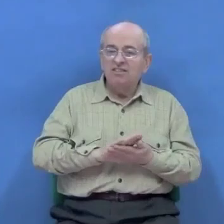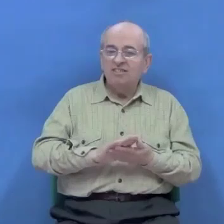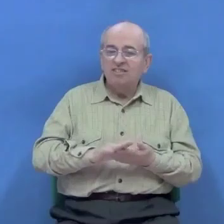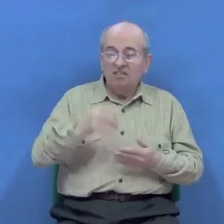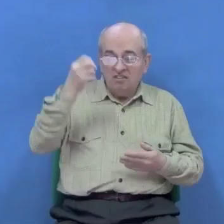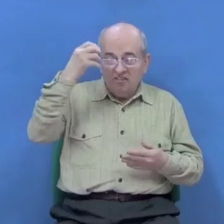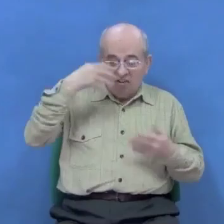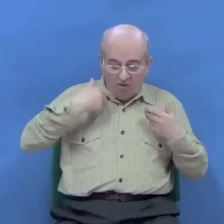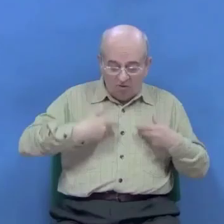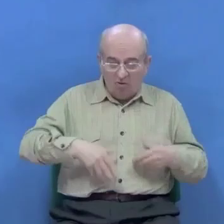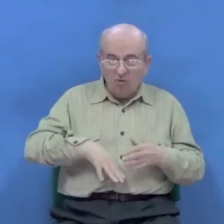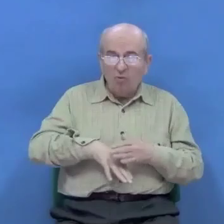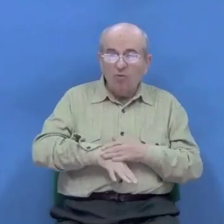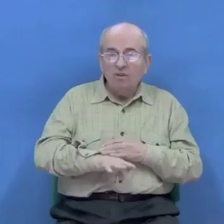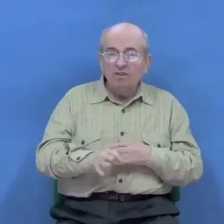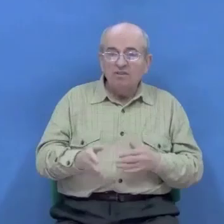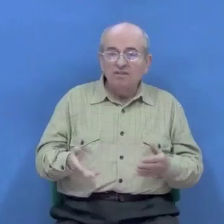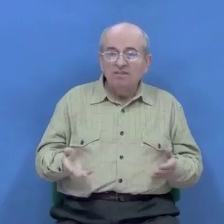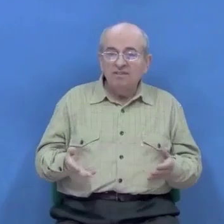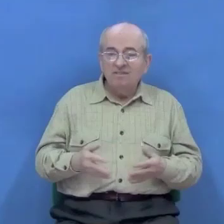Czyste ciało wychodzi spod prysznica.